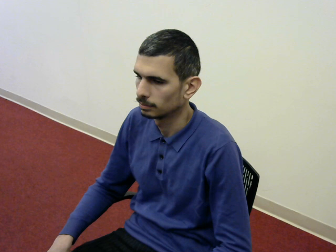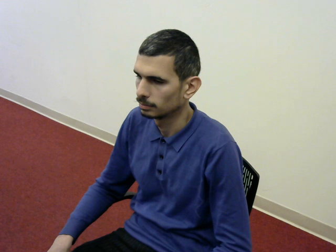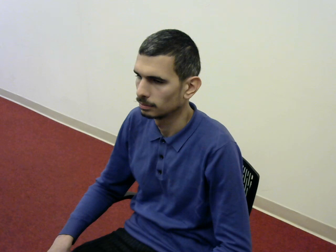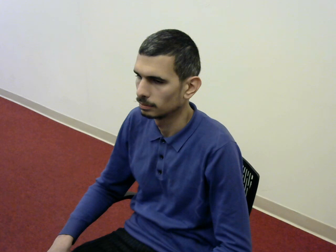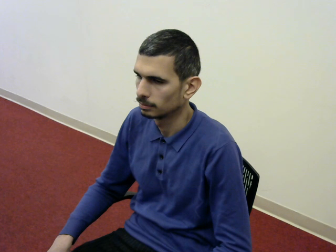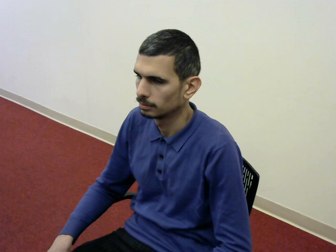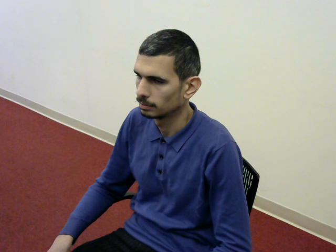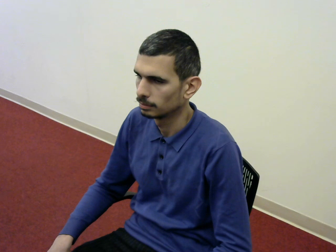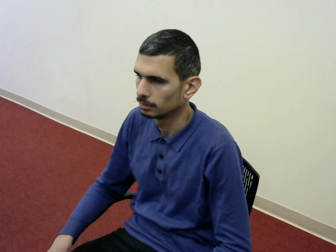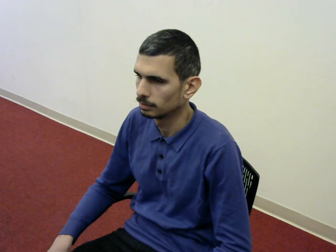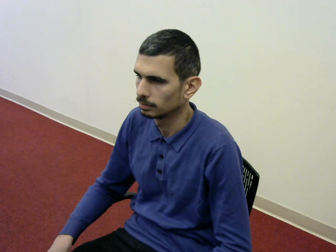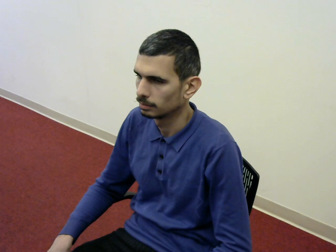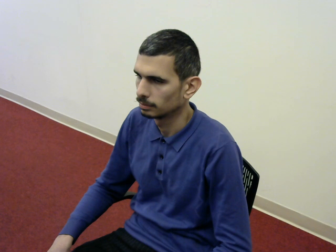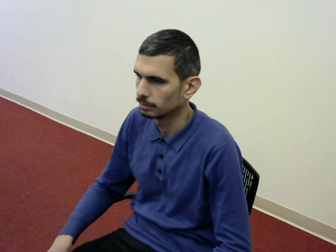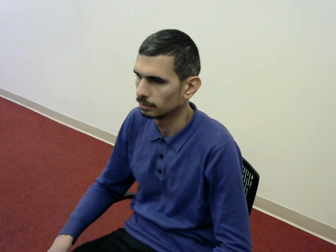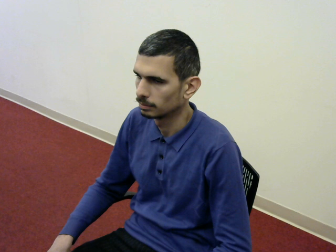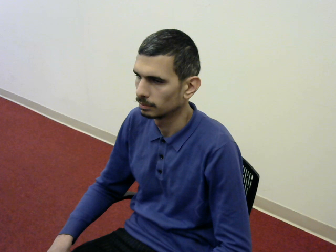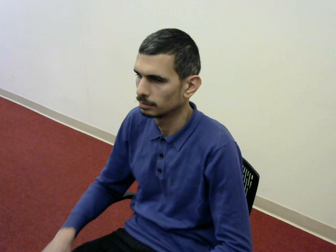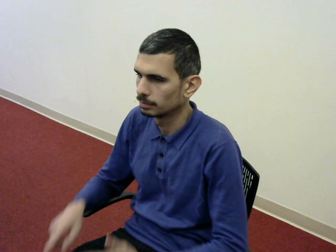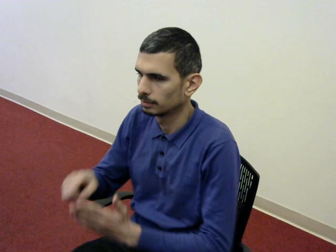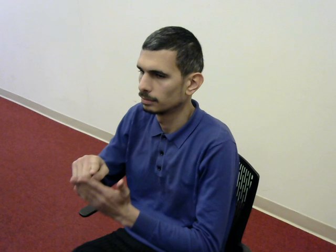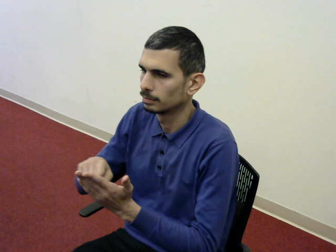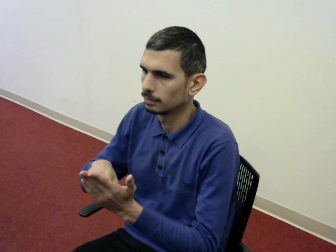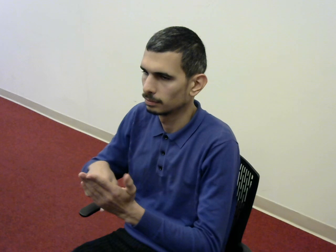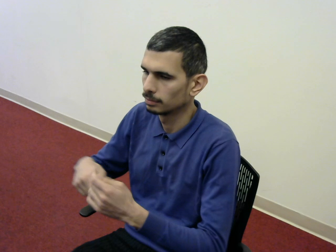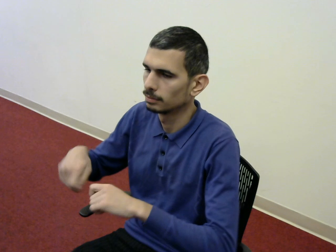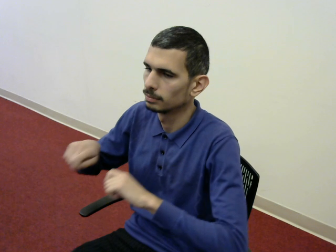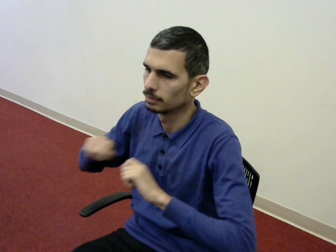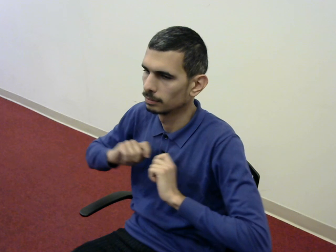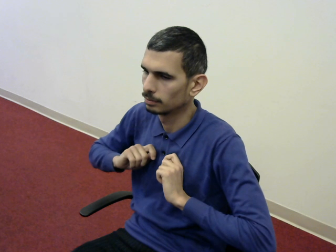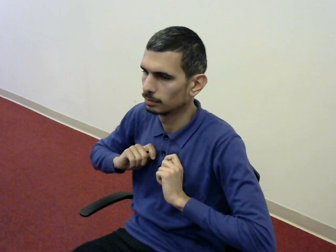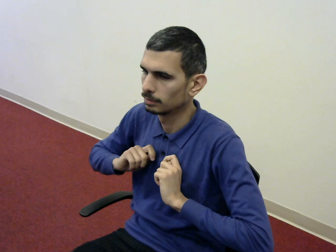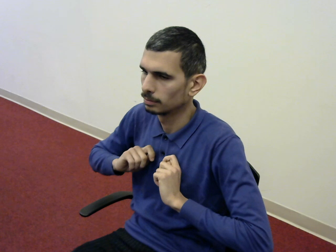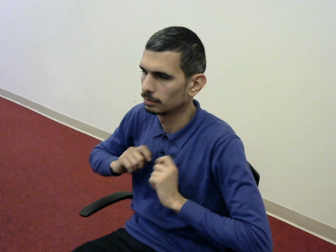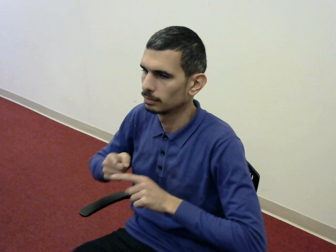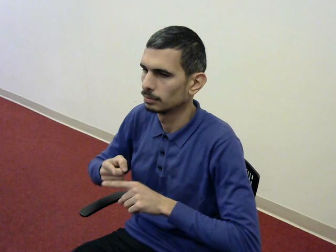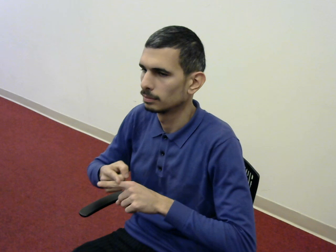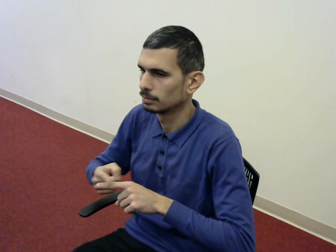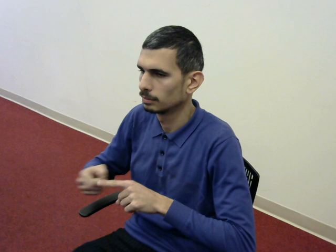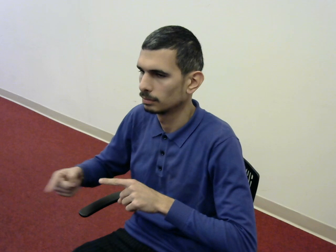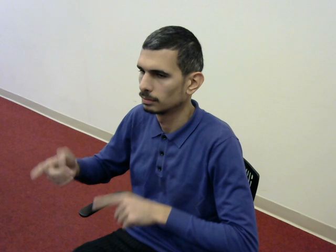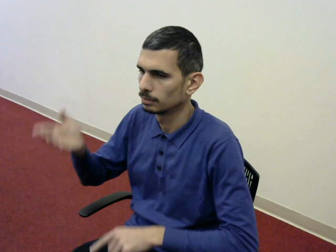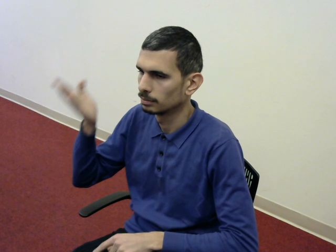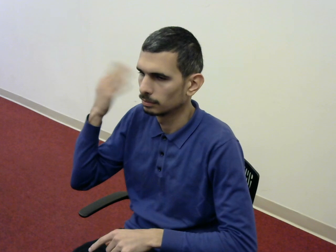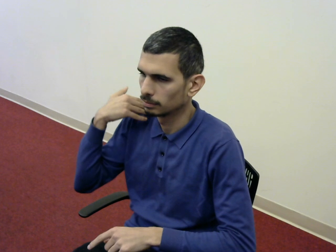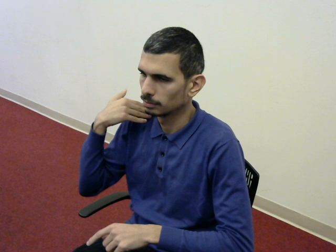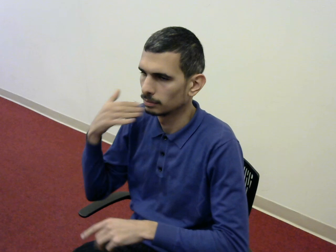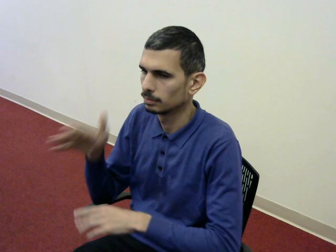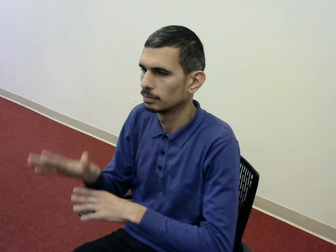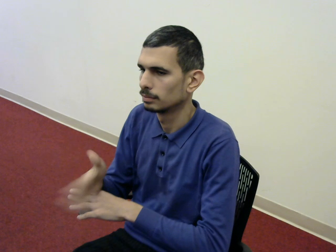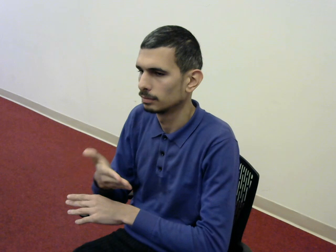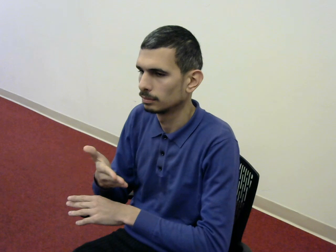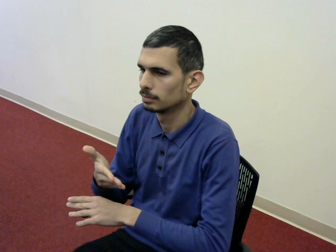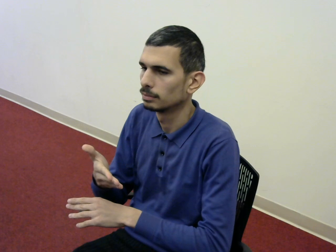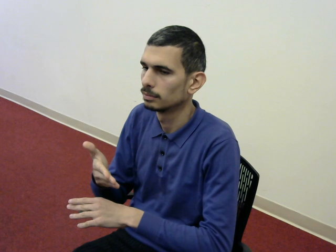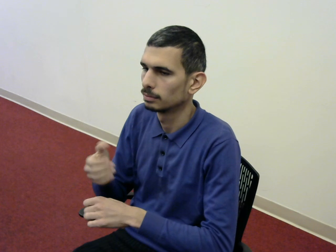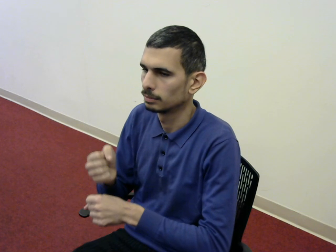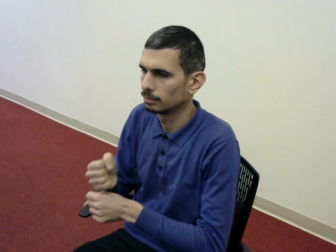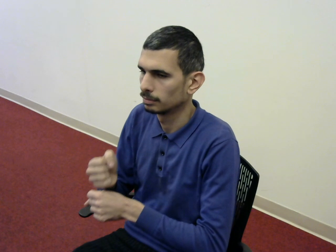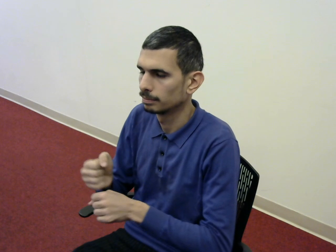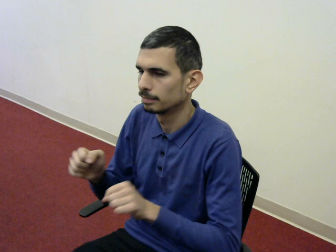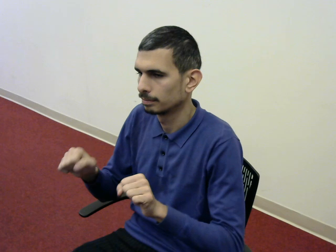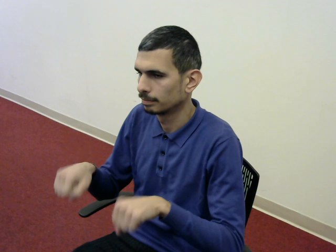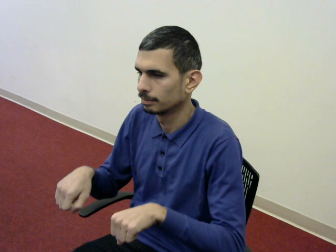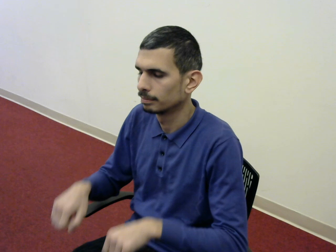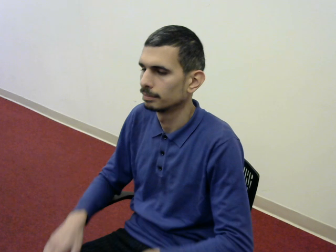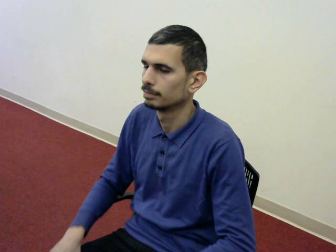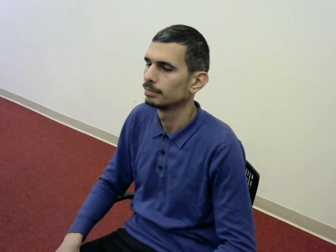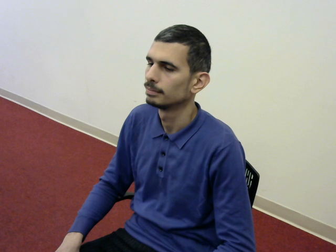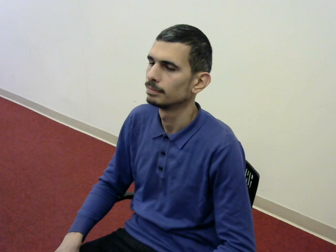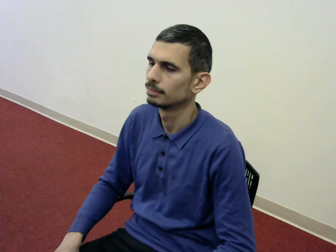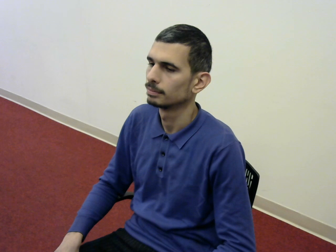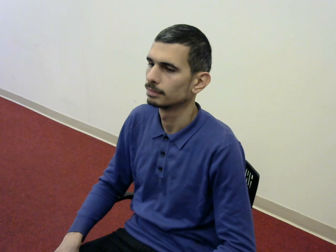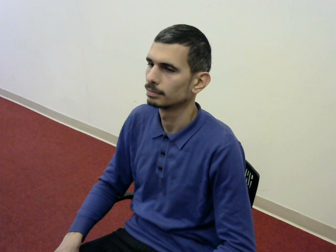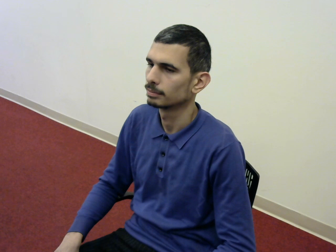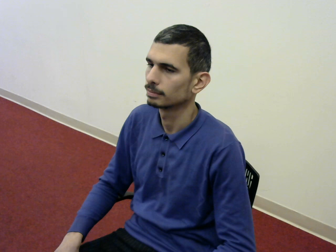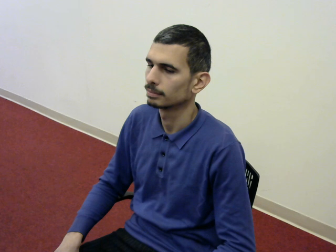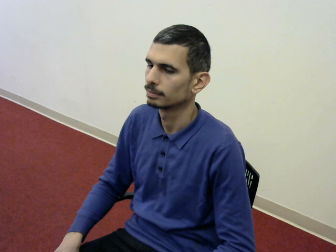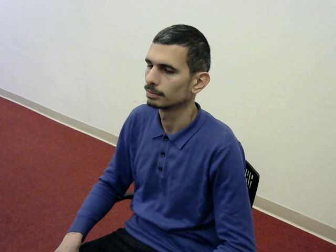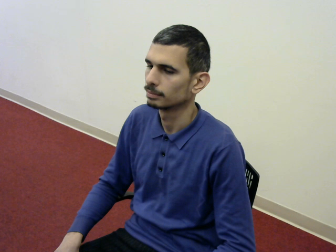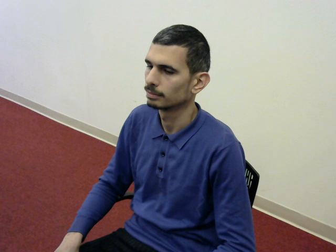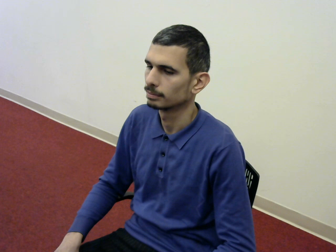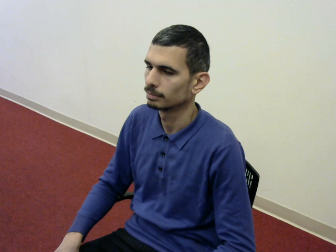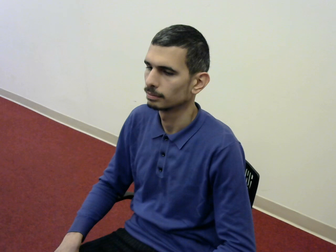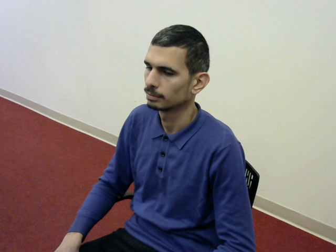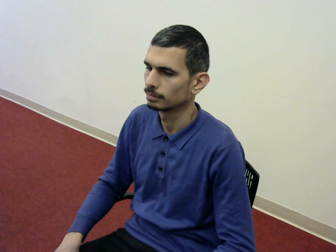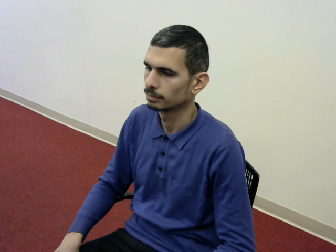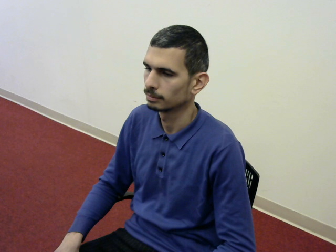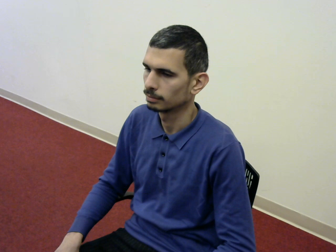Etibarnaməni müddətindən əvvəl ləğv etdirmək olarmı?